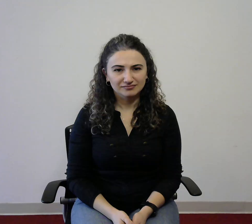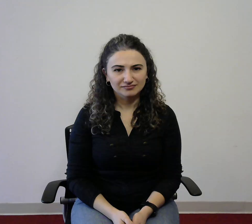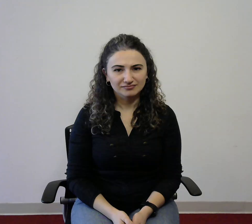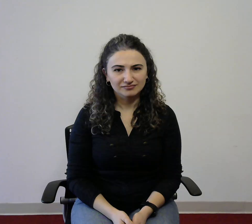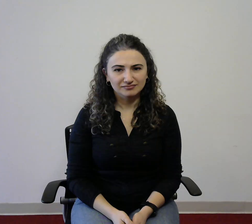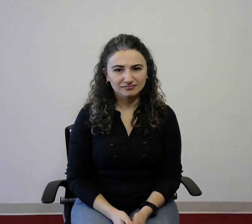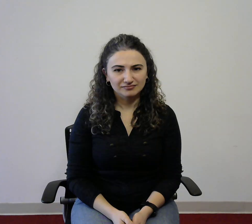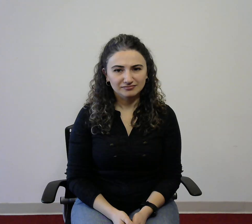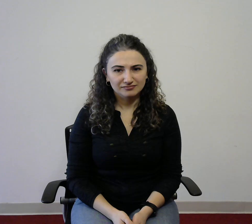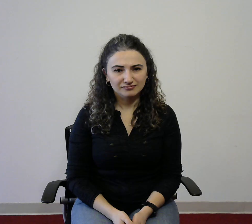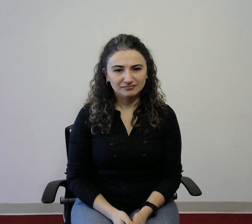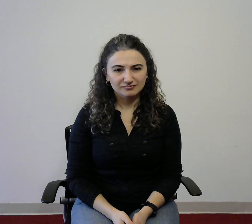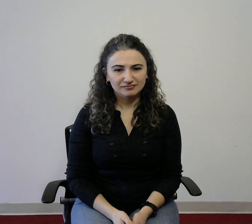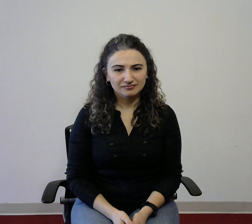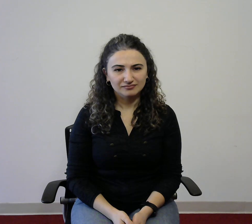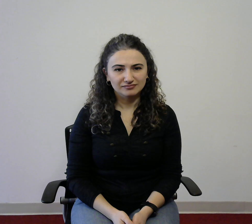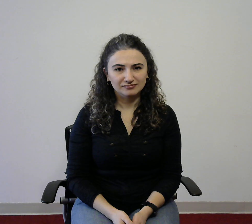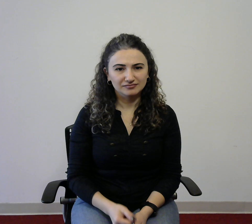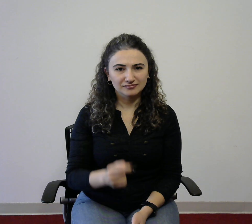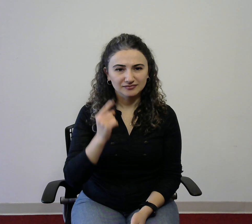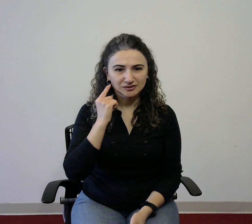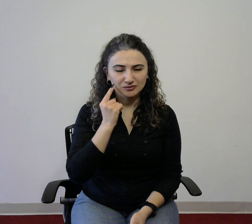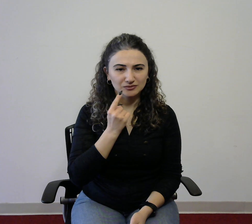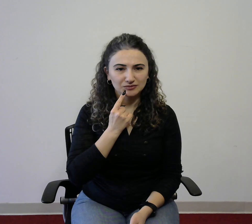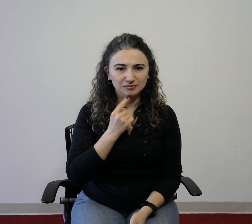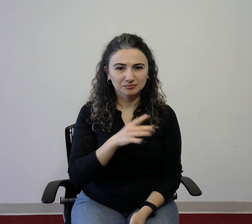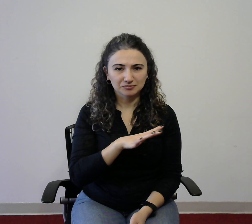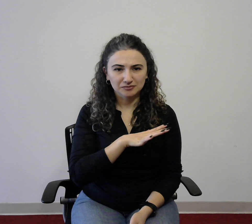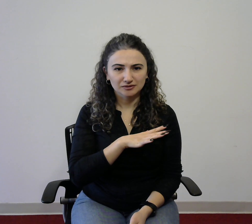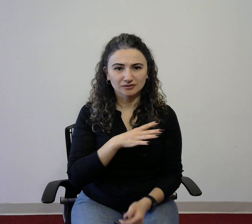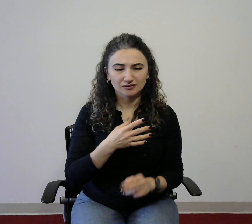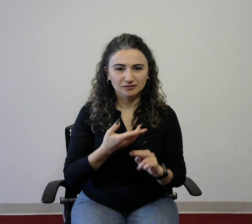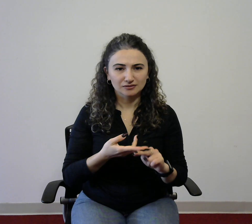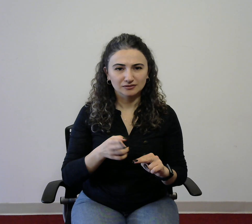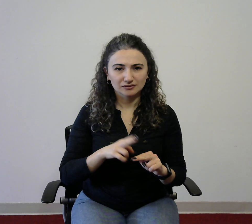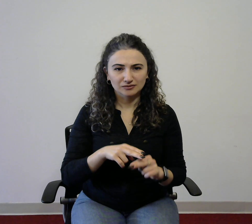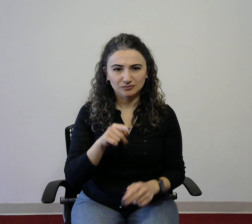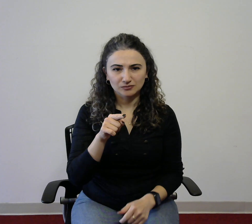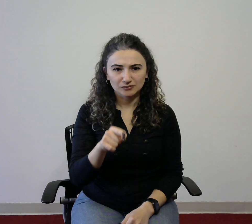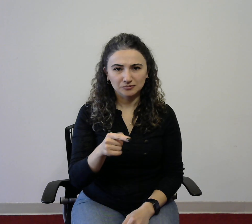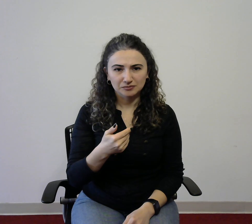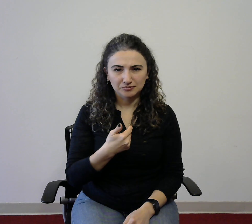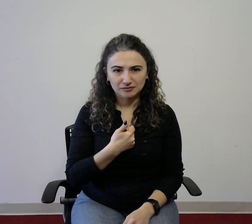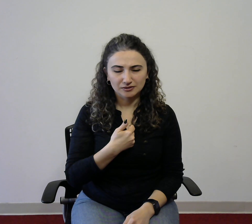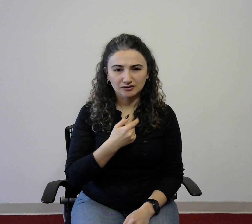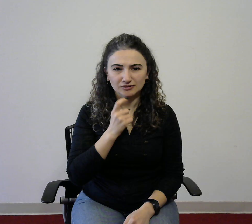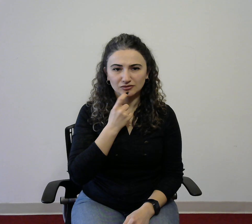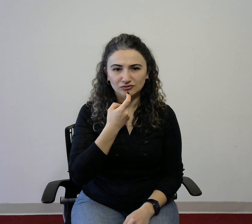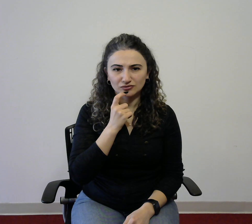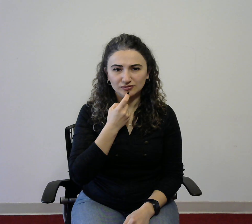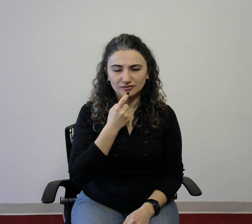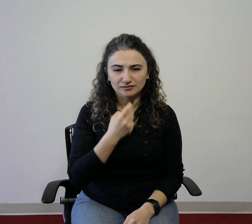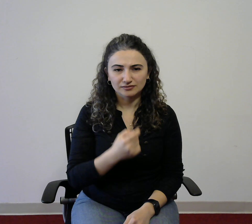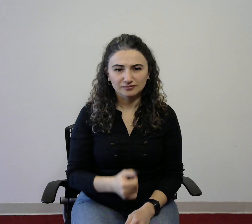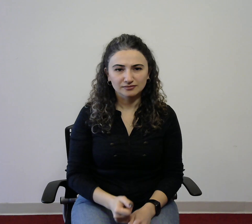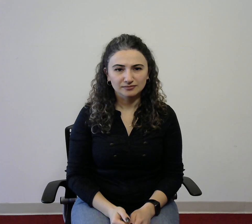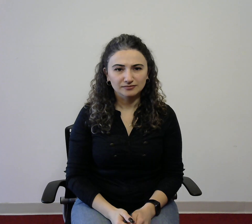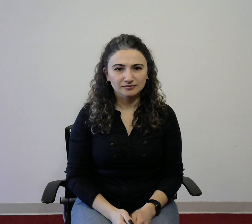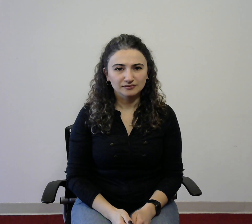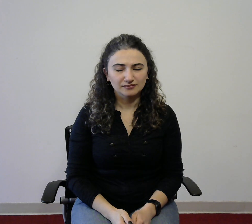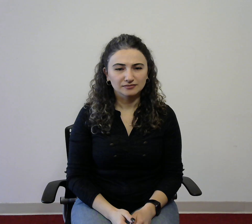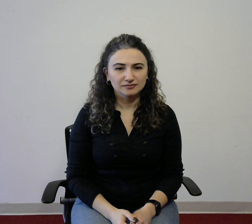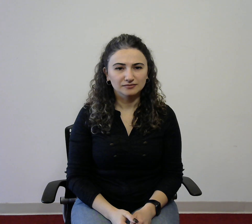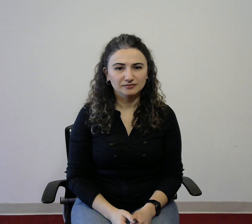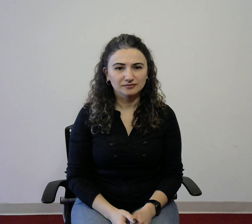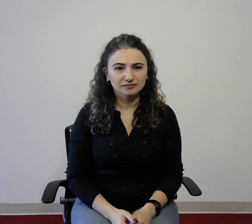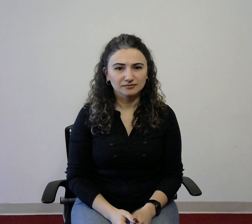Eşitmə məhdudiyyəti olduğuna görə bu mənə çətindir